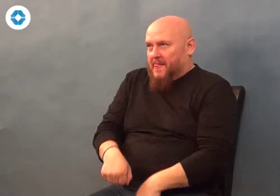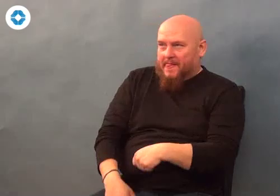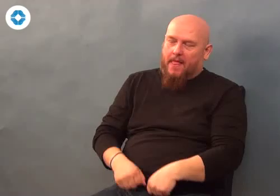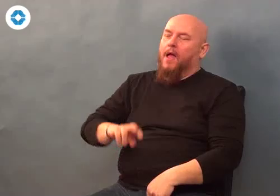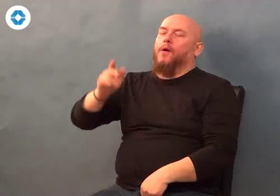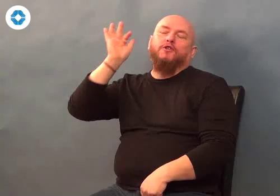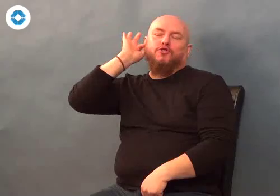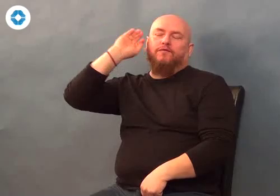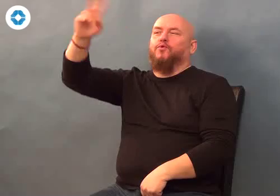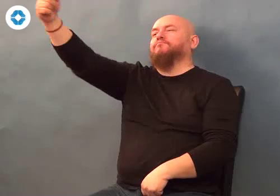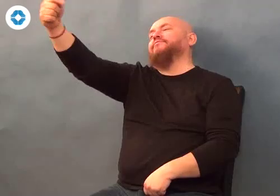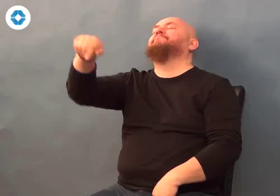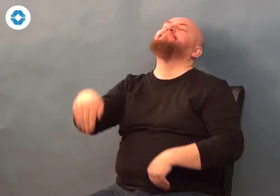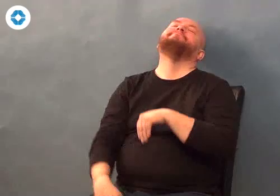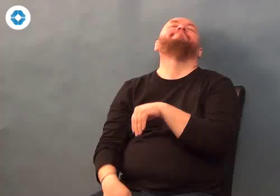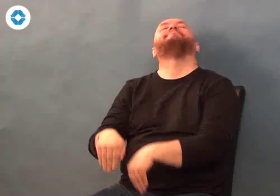Z drugiej strony nadjeżdża na rowerze dziewczyna.